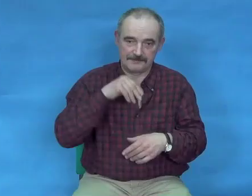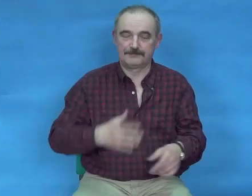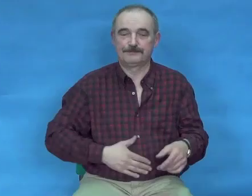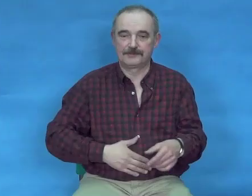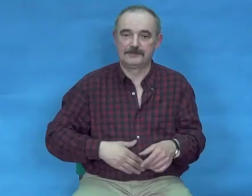Ptak ma pełny brzuch.